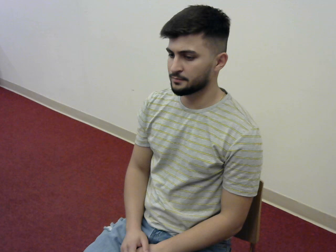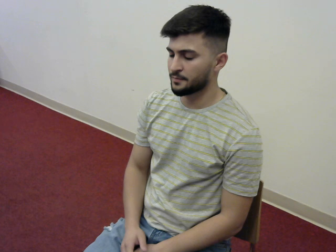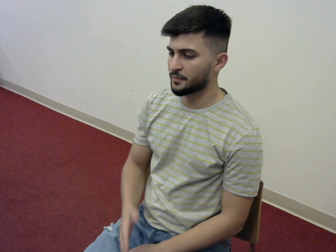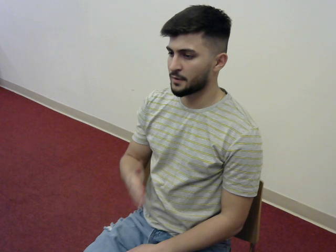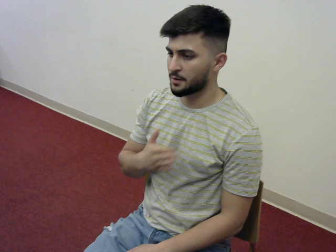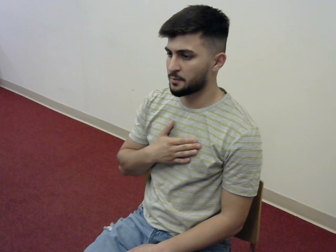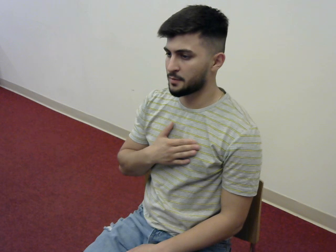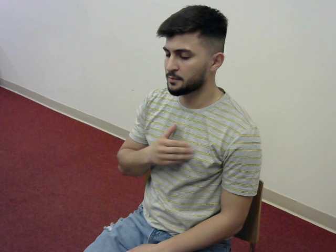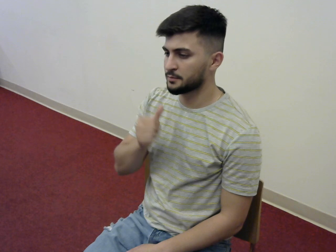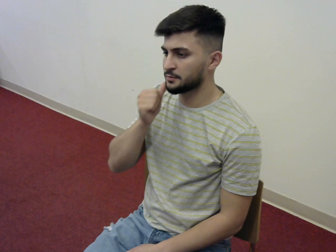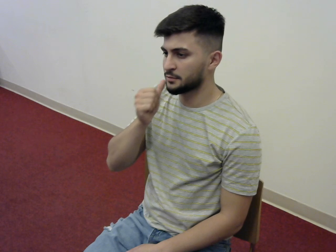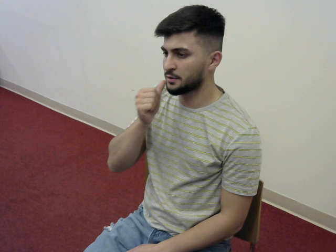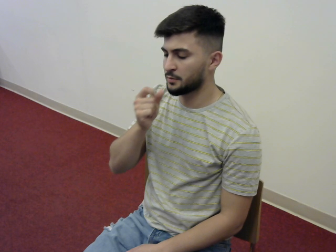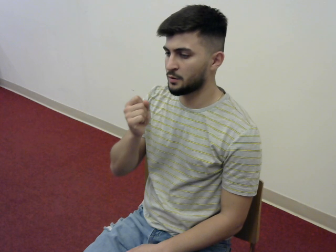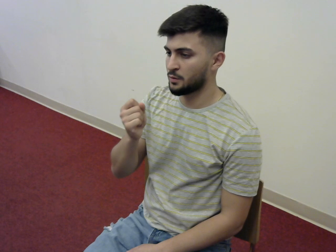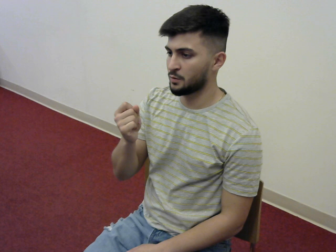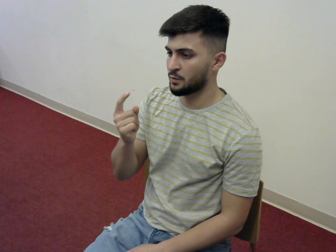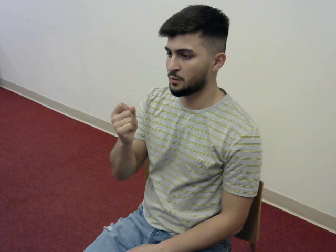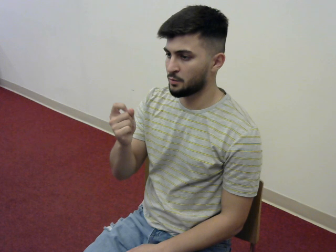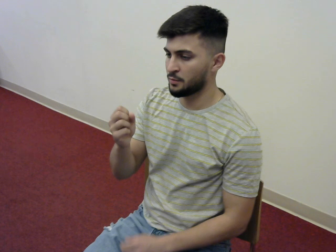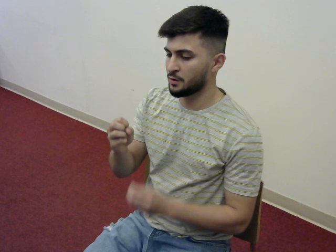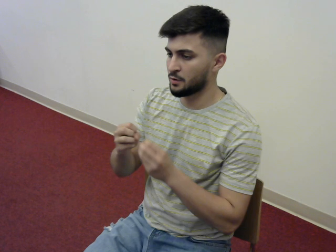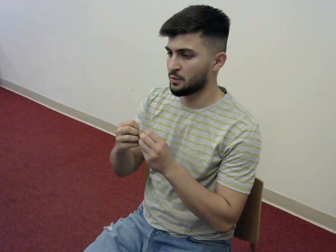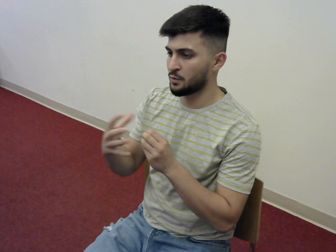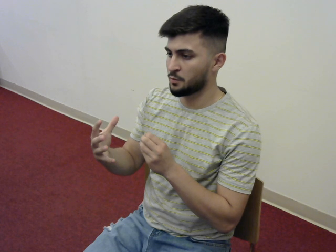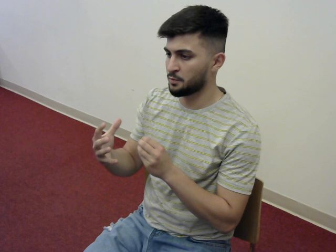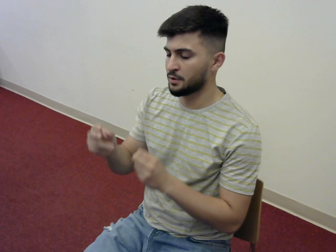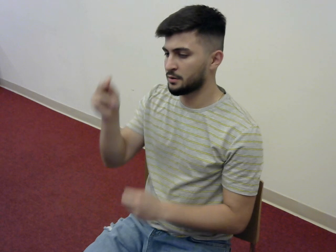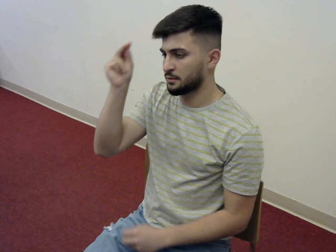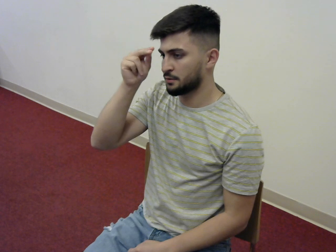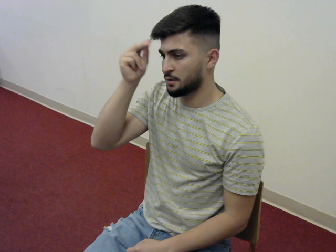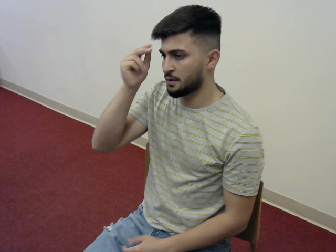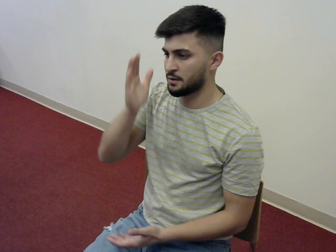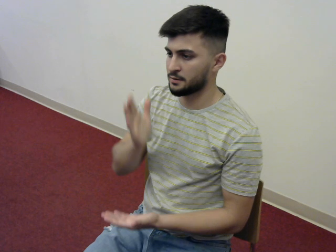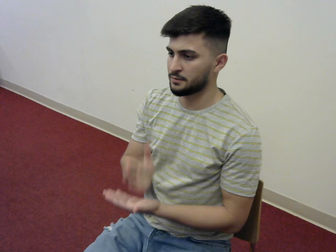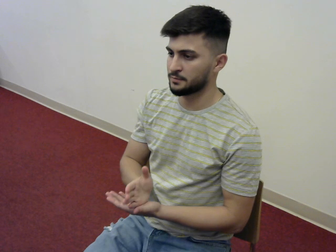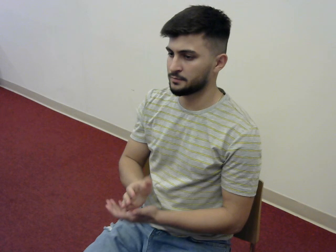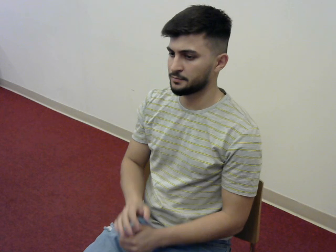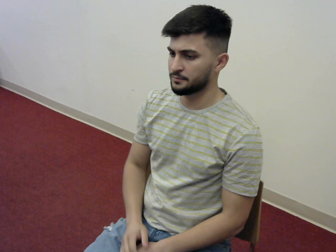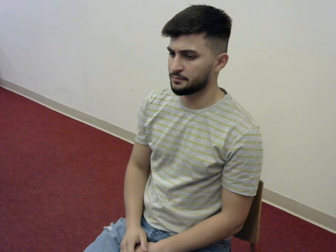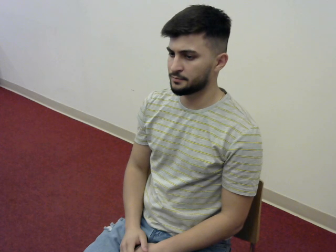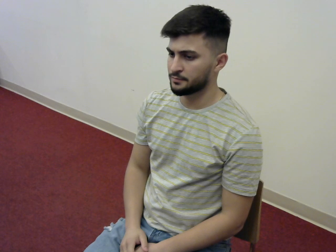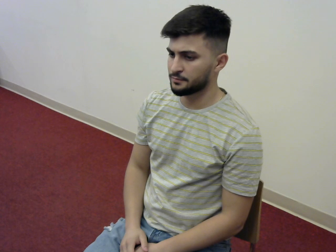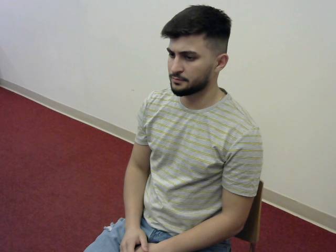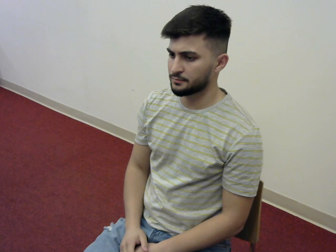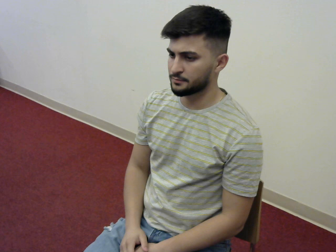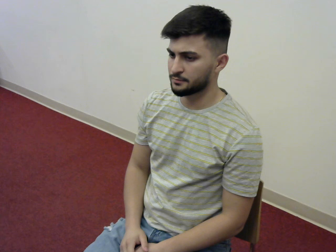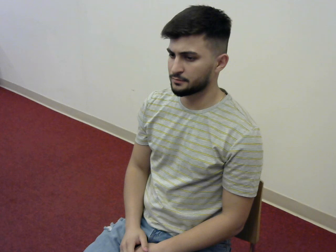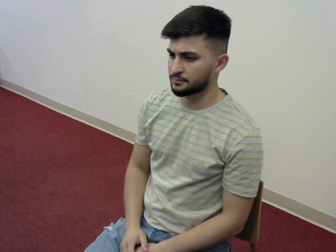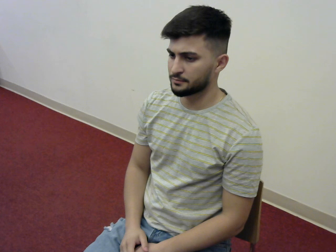Mənim sabah 11:15-də dərsim var